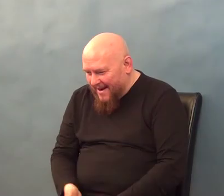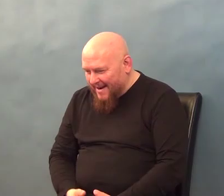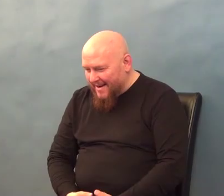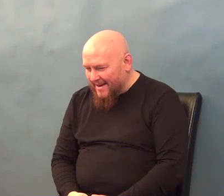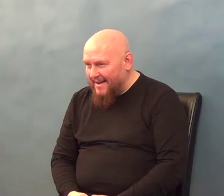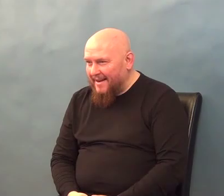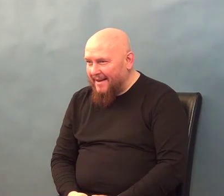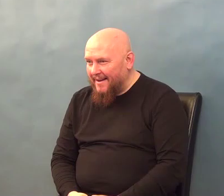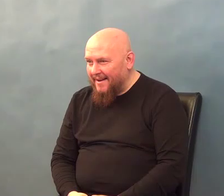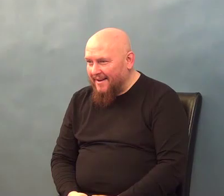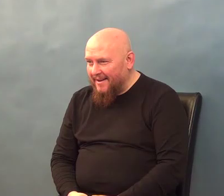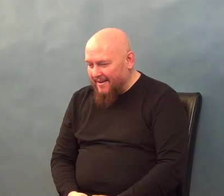Nie, nie ma morza.